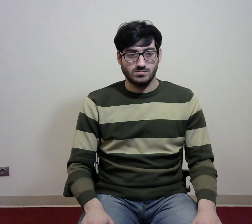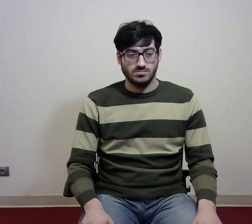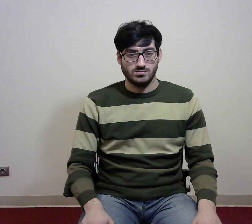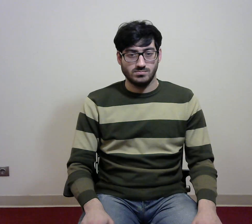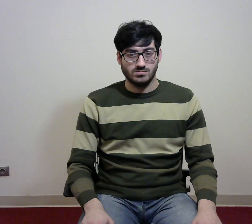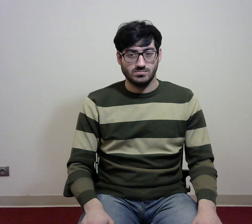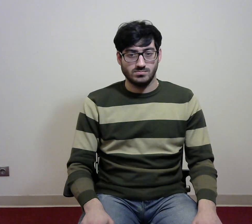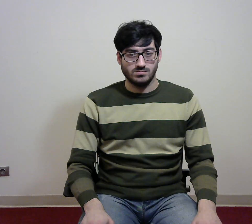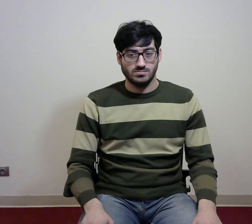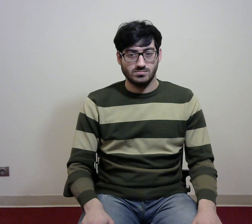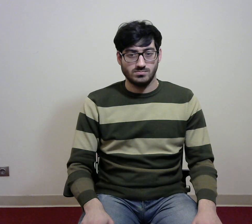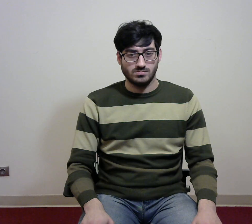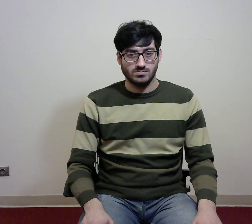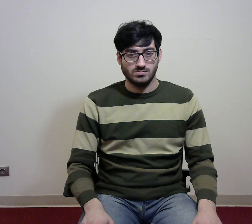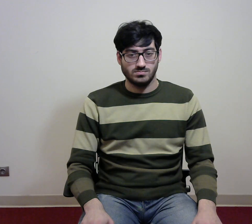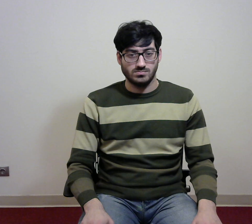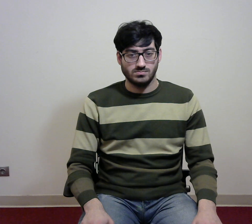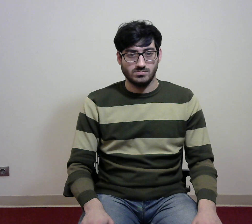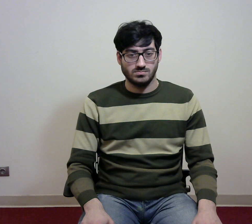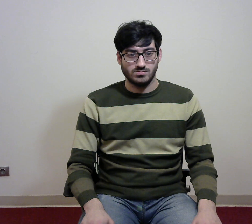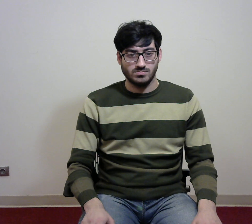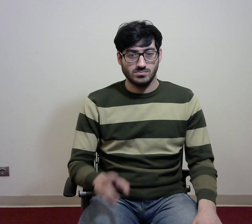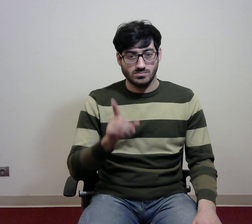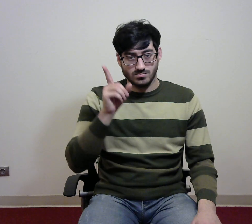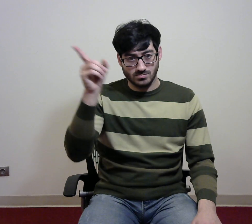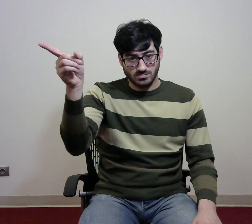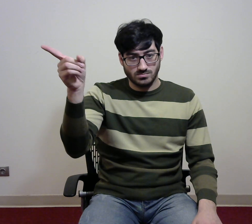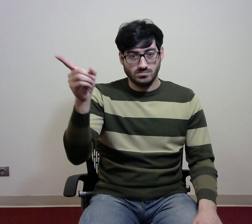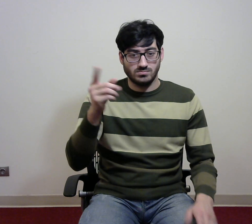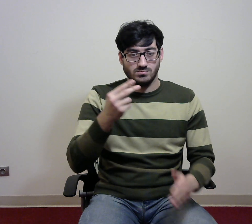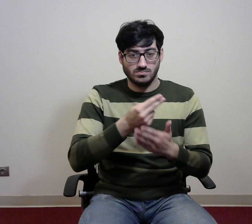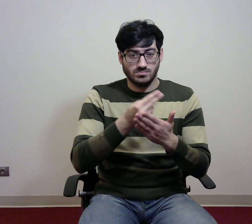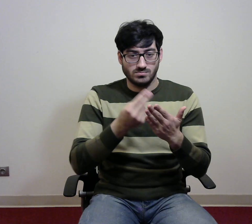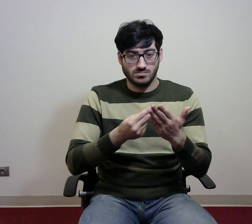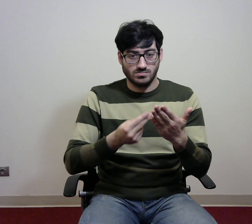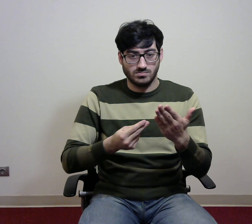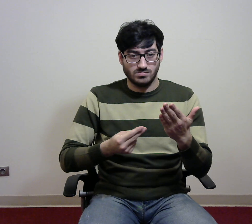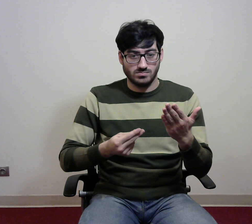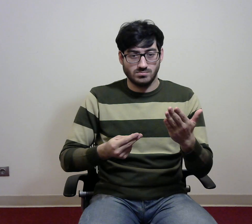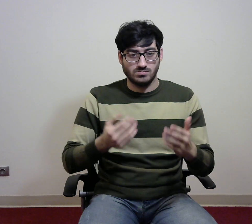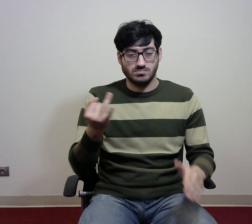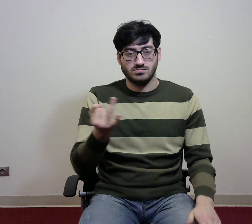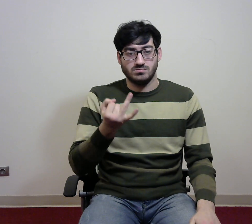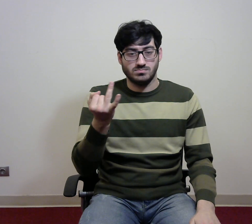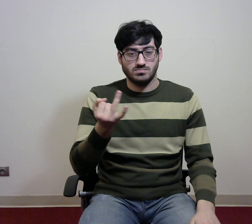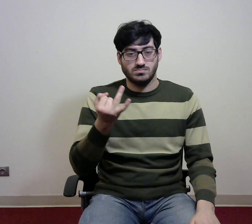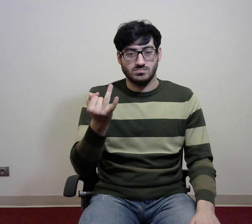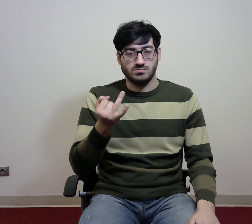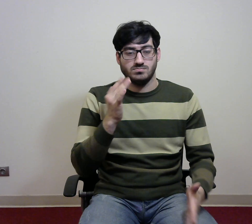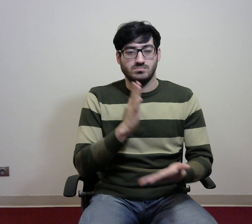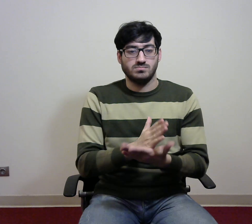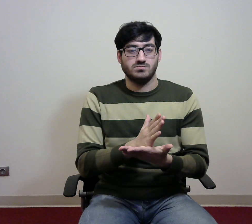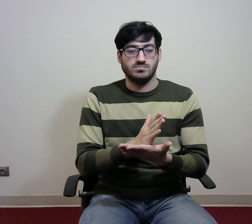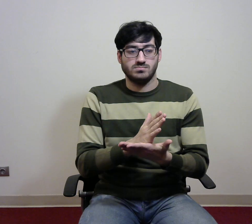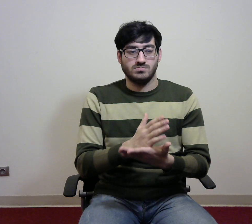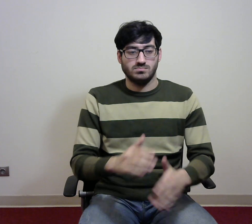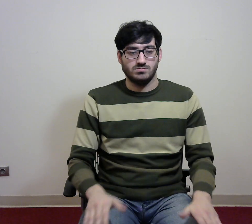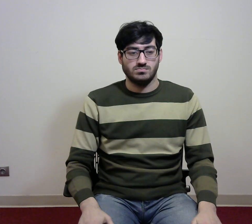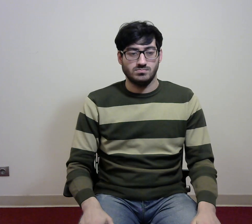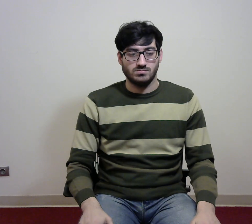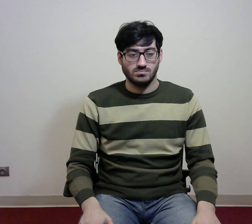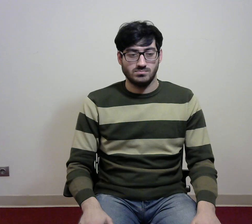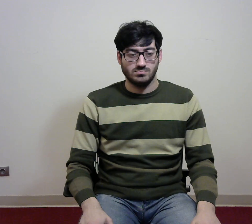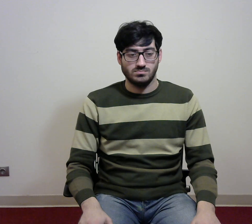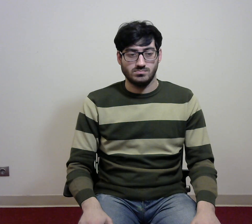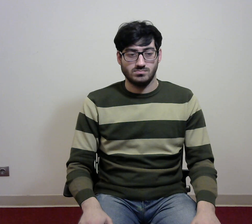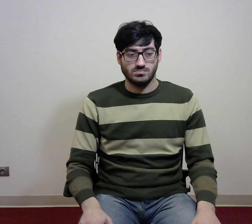Onun rəsmə marağı var